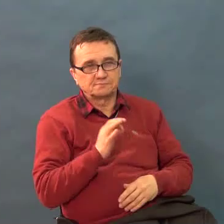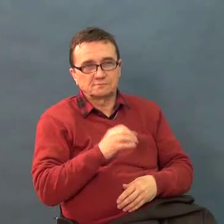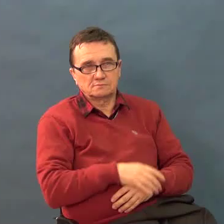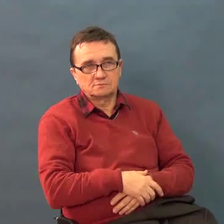Dobrze.